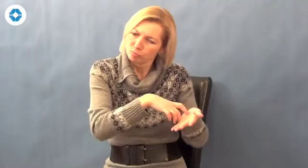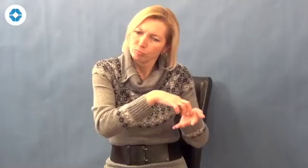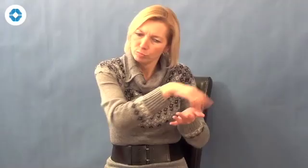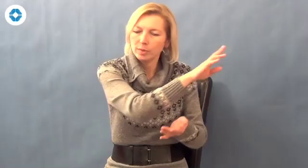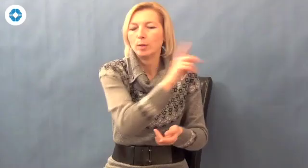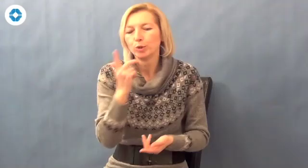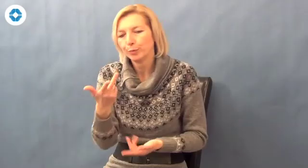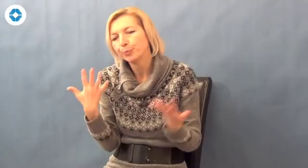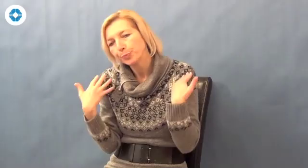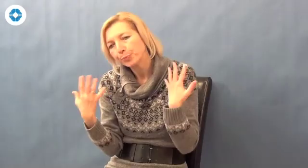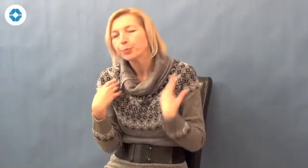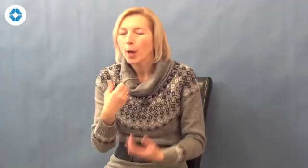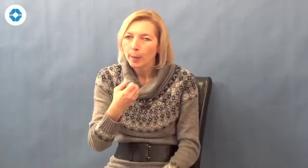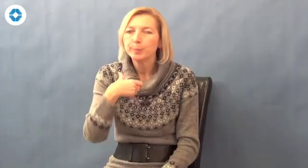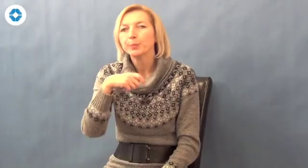Ci trzej chłopcy spacerują, jedzą gruszki.